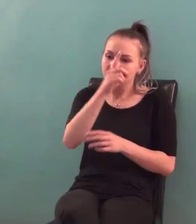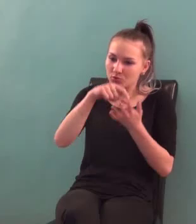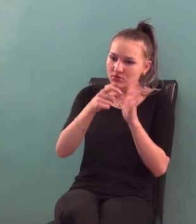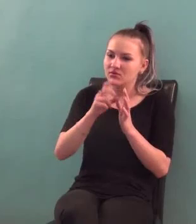Wjeżdża na górę windą.